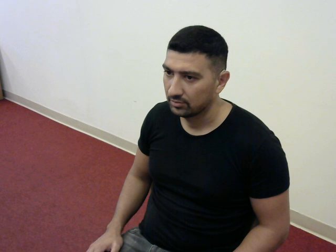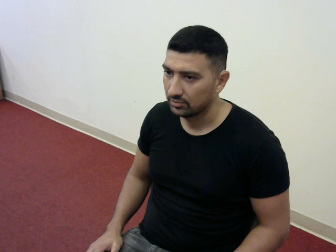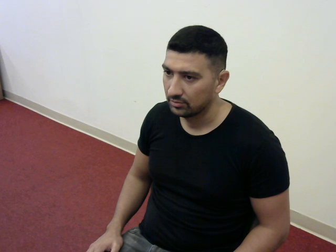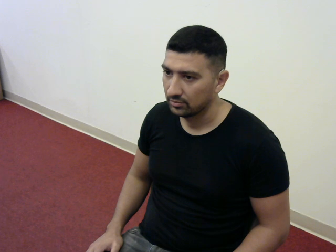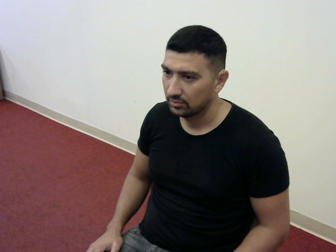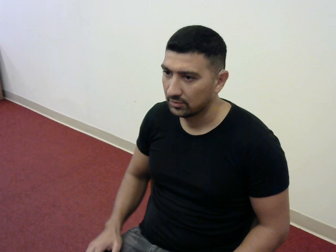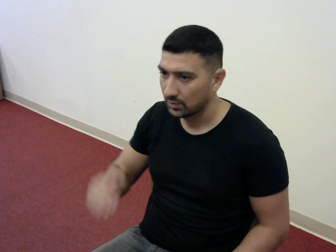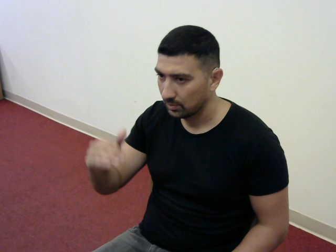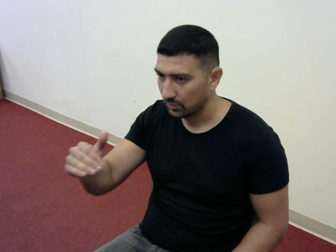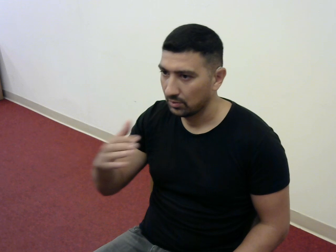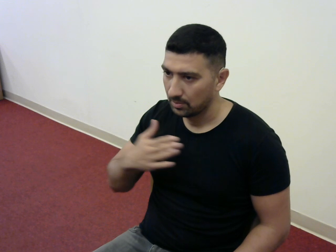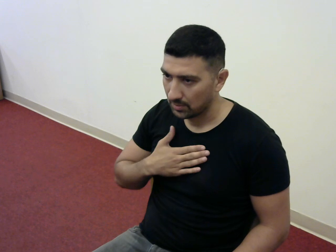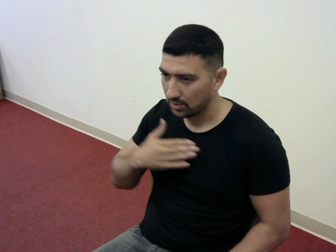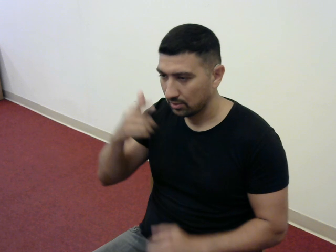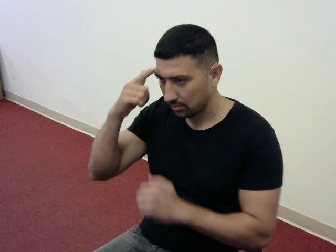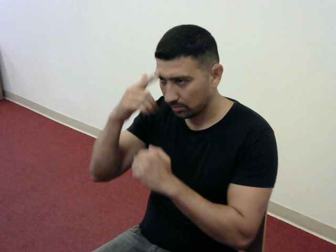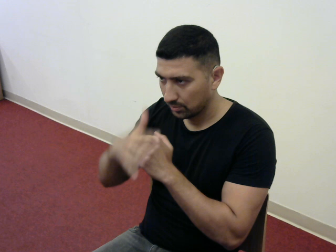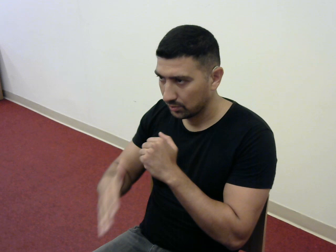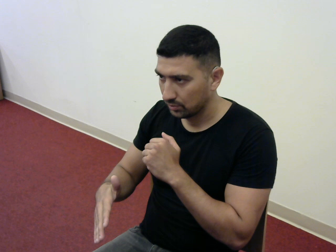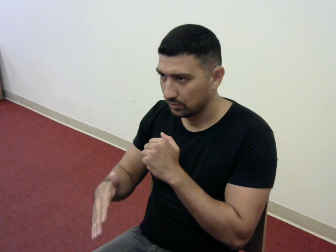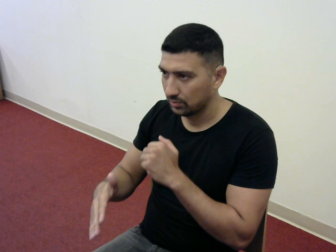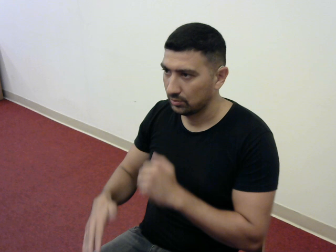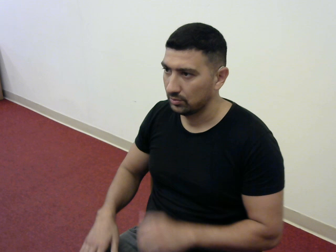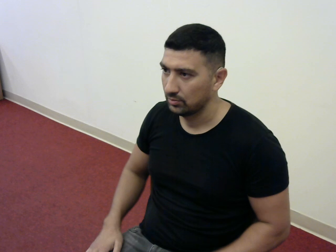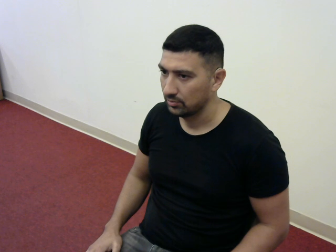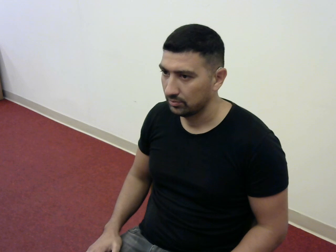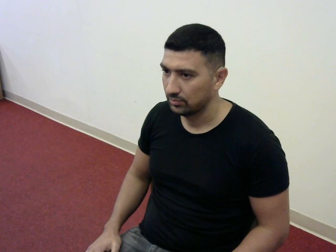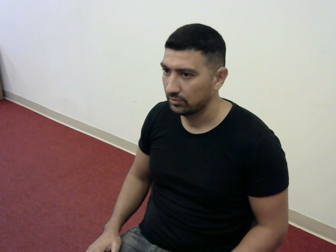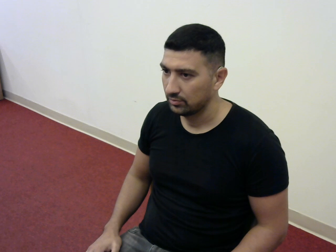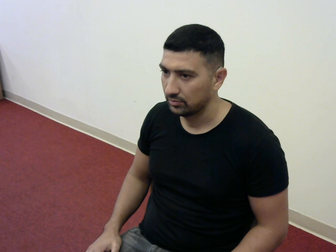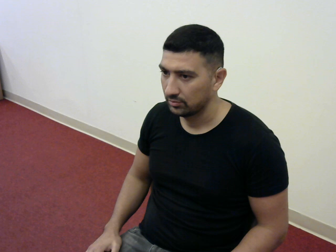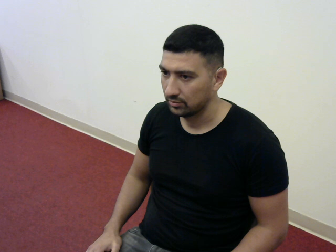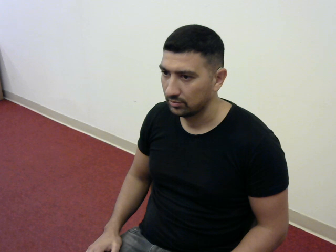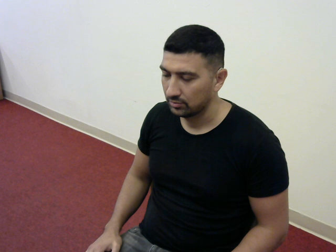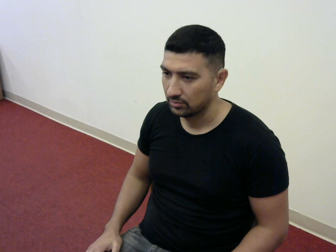Siz məni başa düşürsüz?